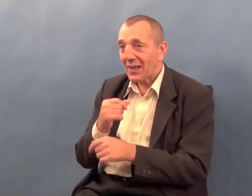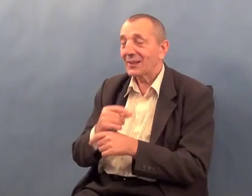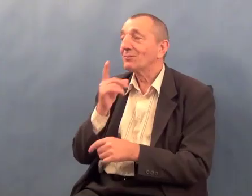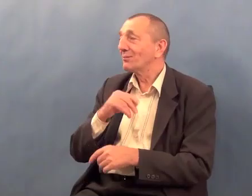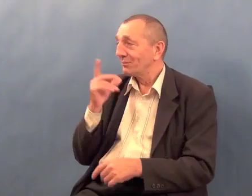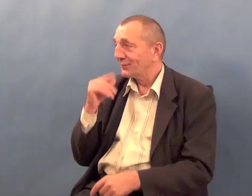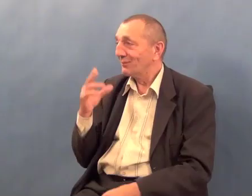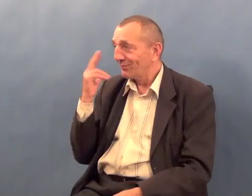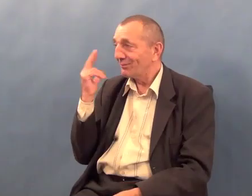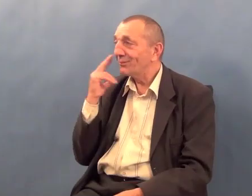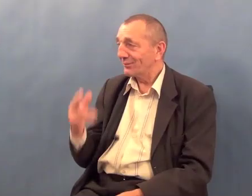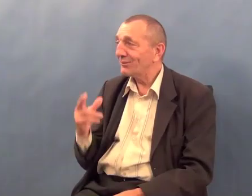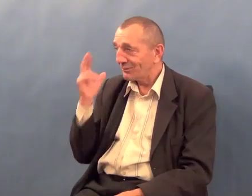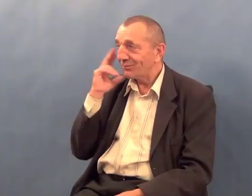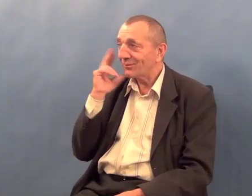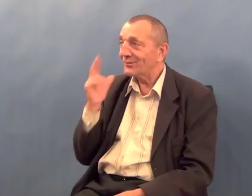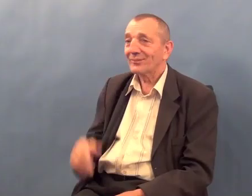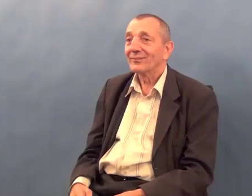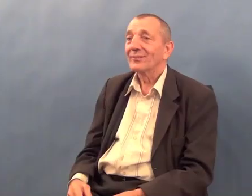Do pracy iść, spać, tak, rozumiem, rozumiem.